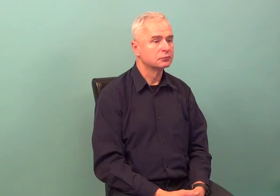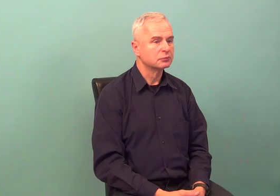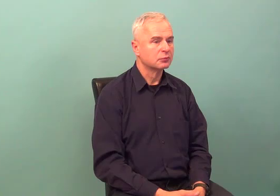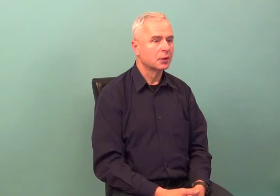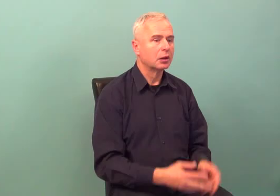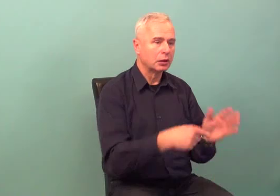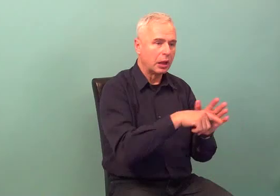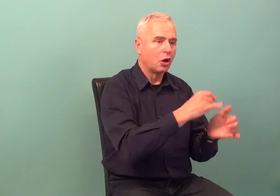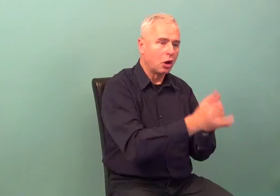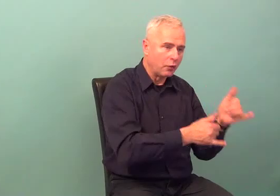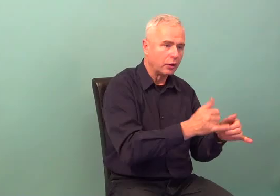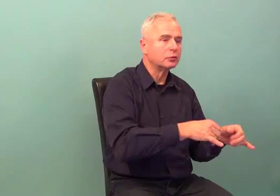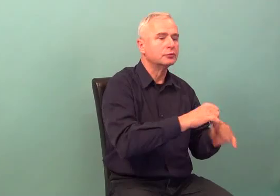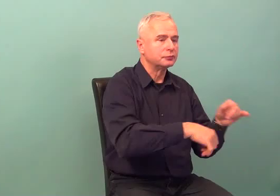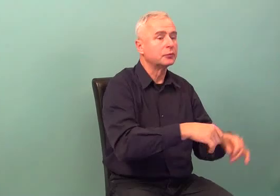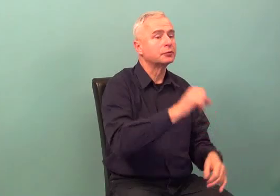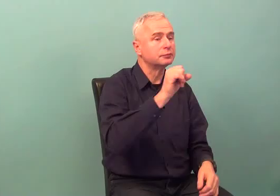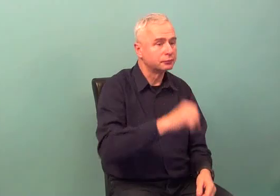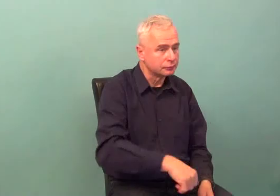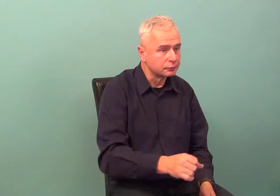Tak, dla rowerzystów.